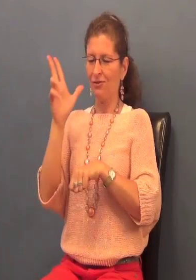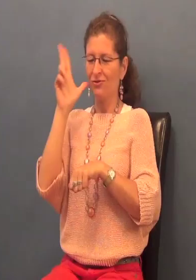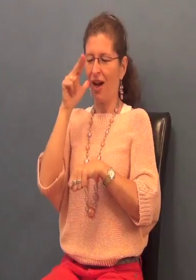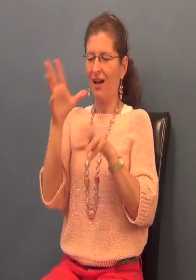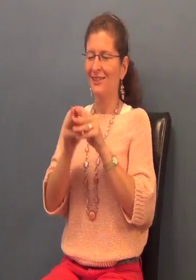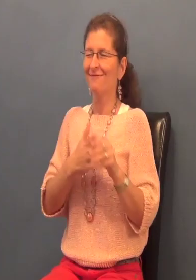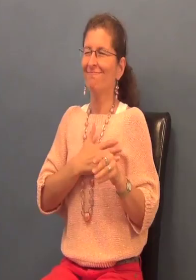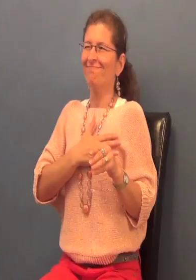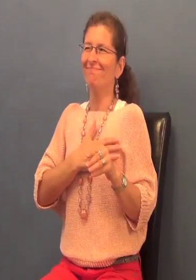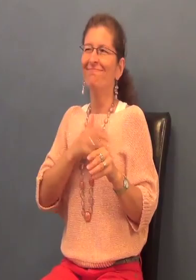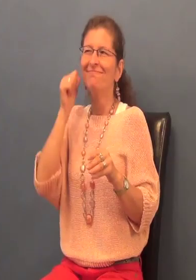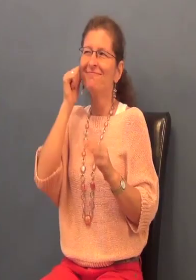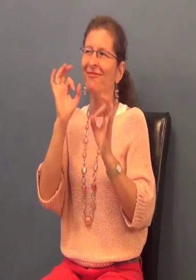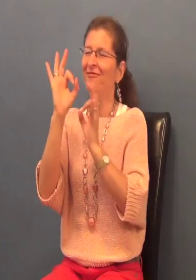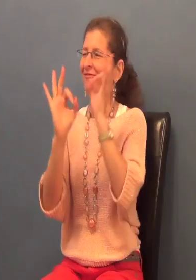Żaba była ze swym ukochanym.